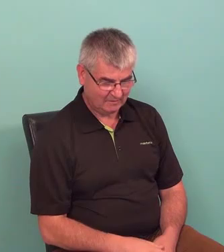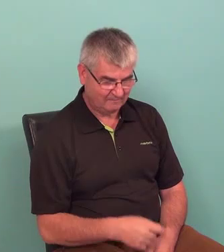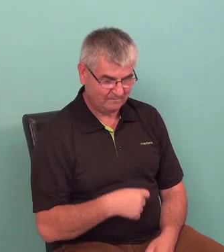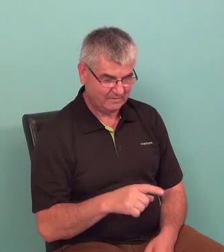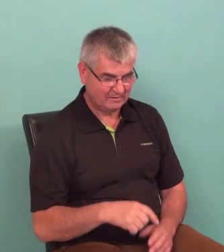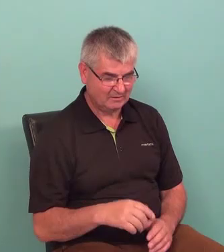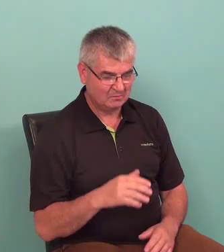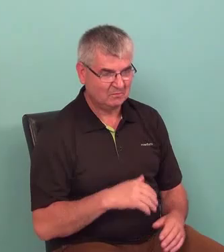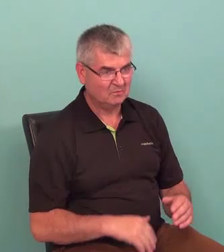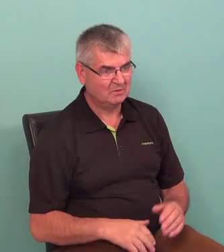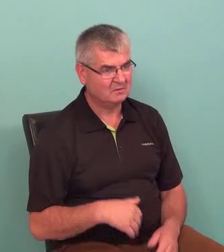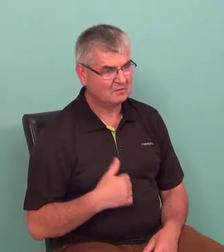Wyjeżdżam w góry.